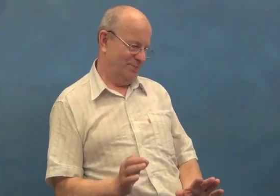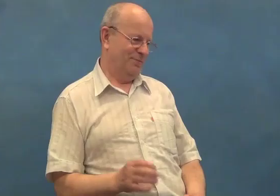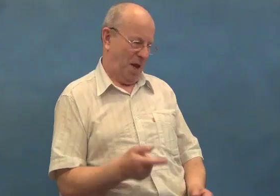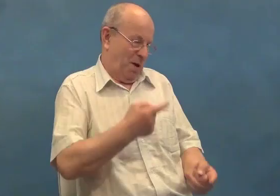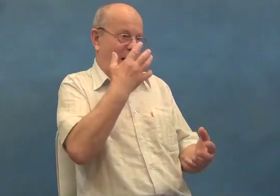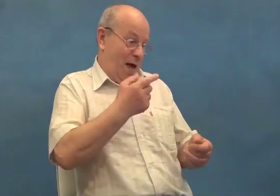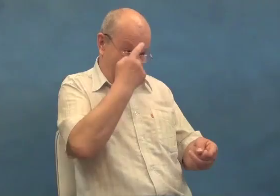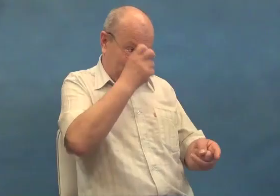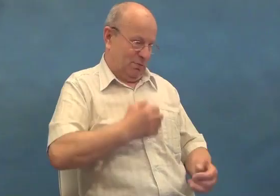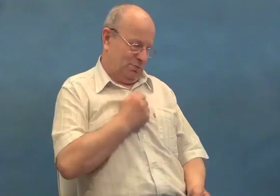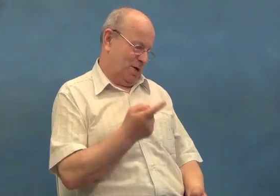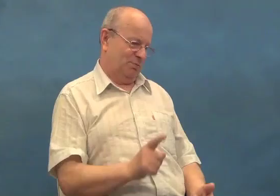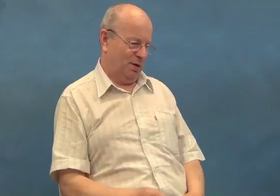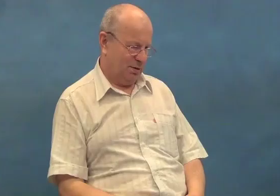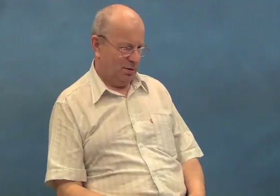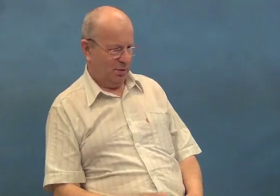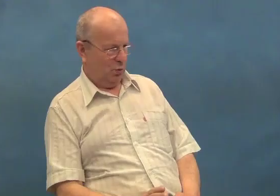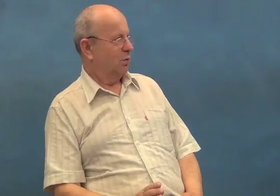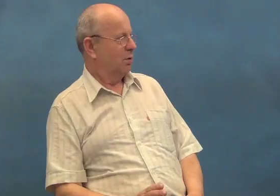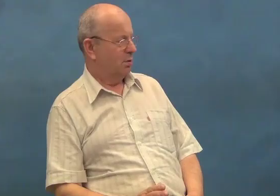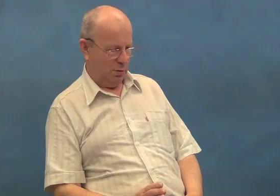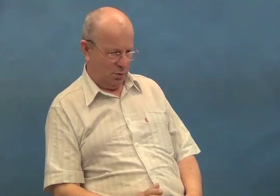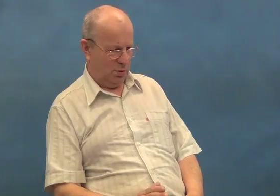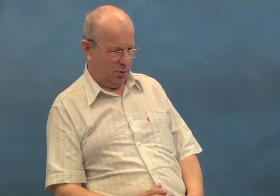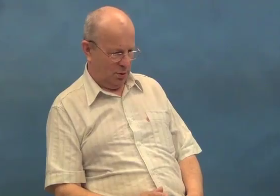Dobrze, wiatrak się kręci, więc ludzie się boją.